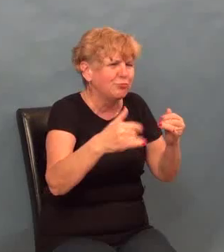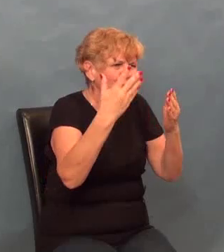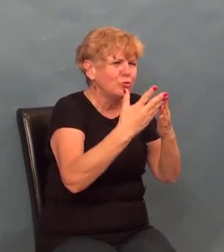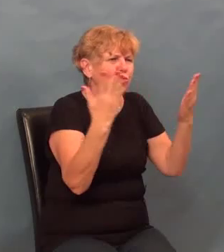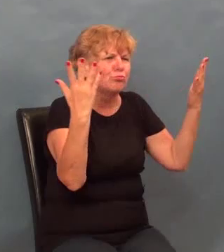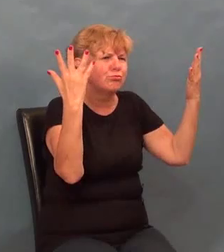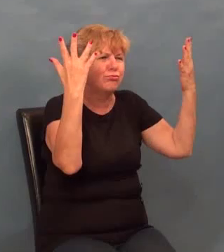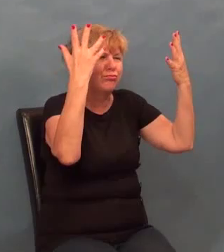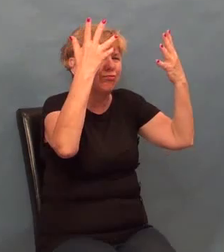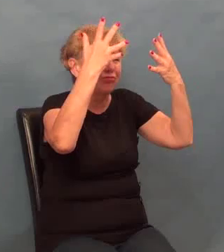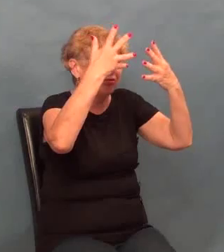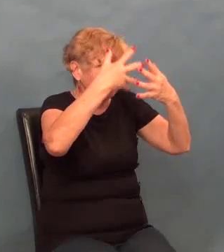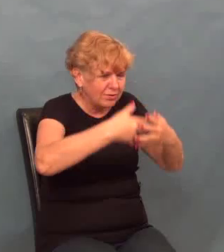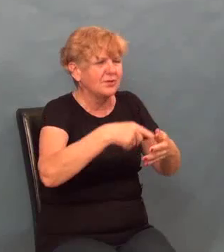Już zapadł wieczór.